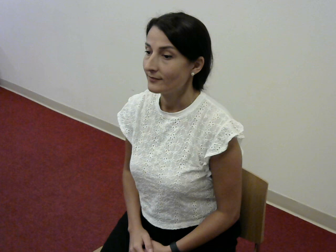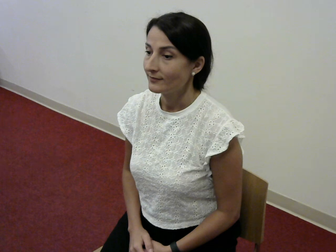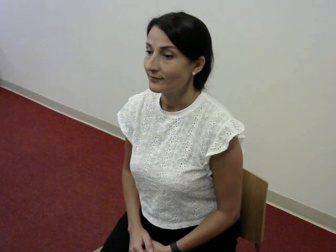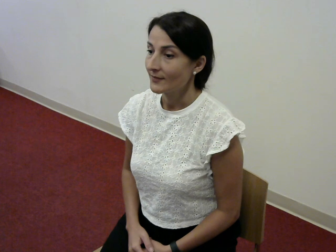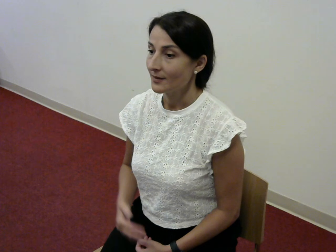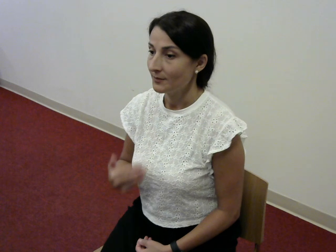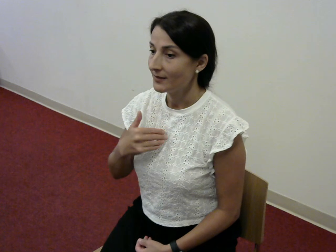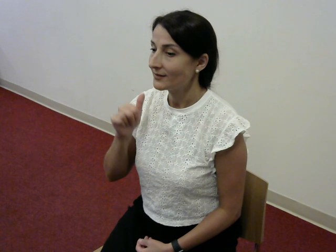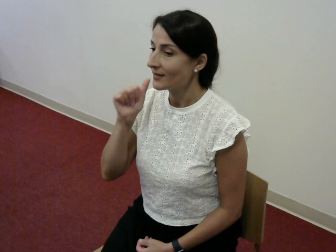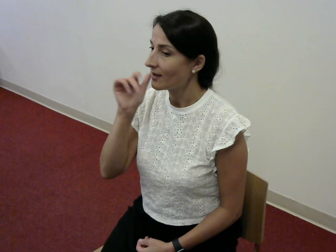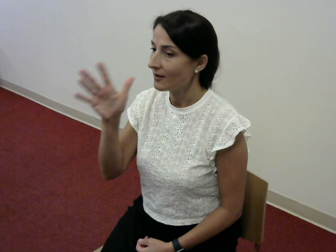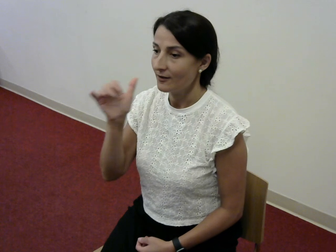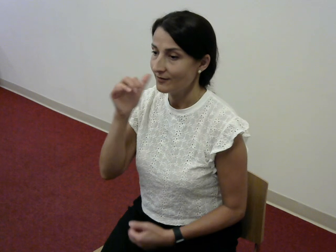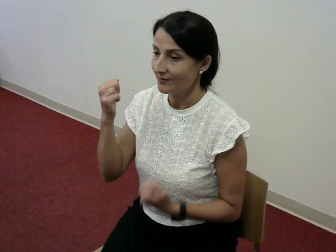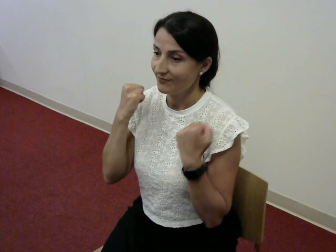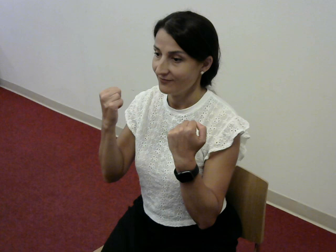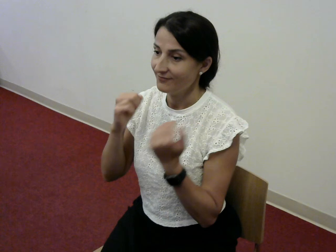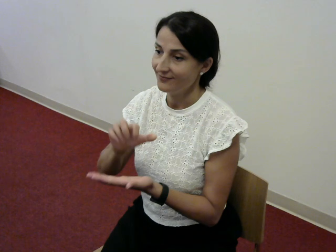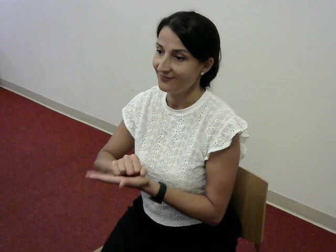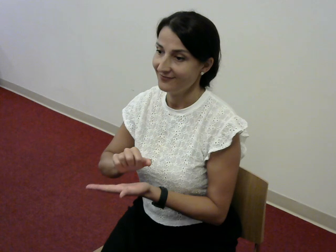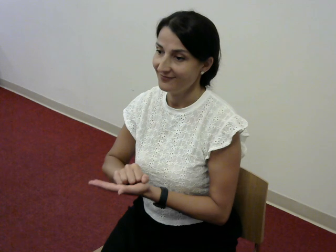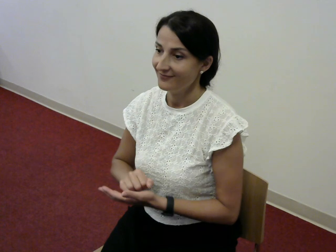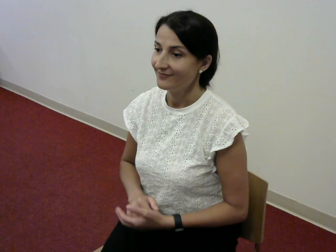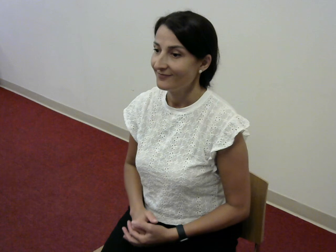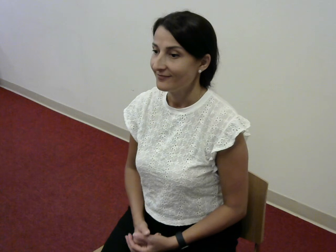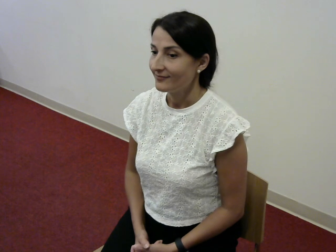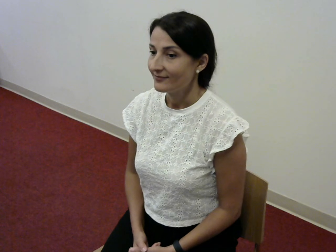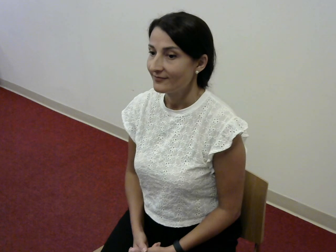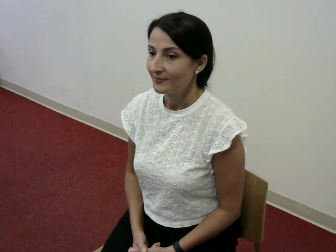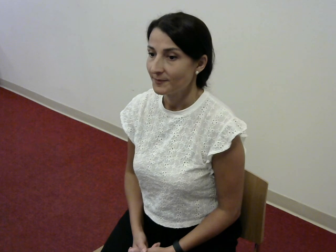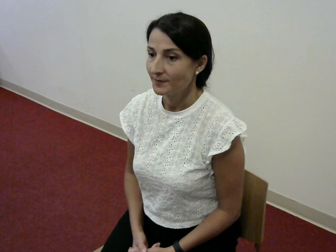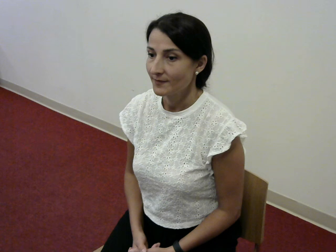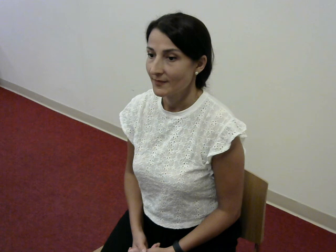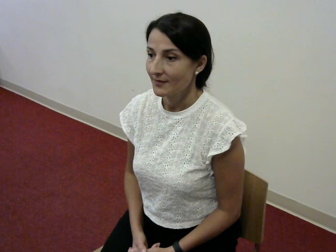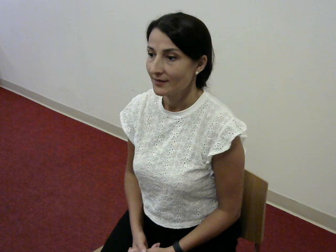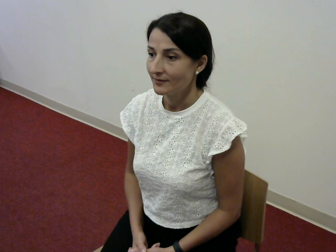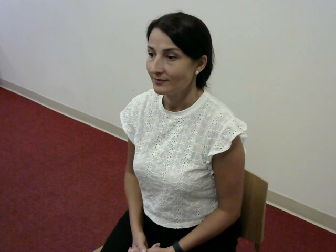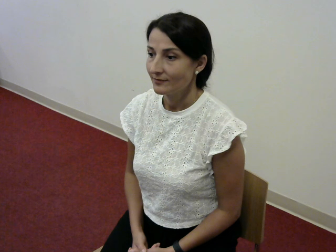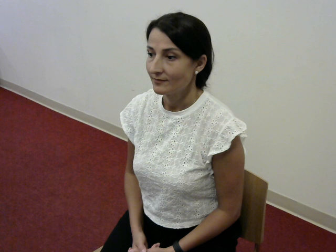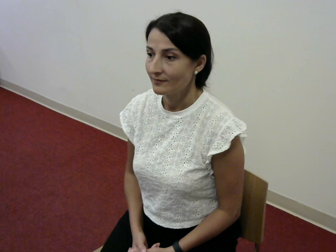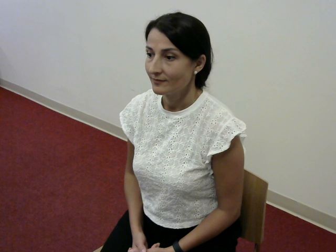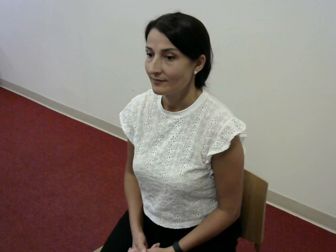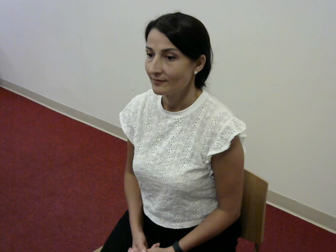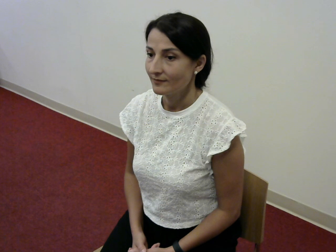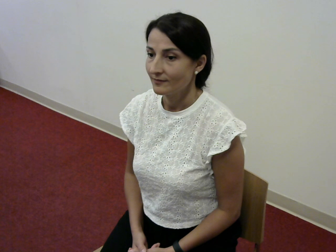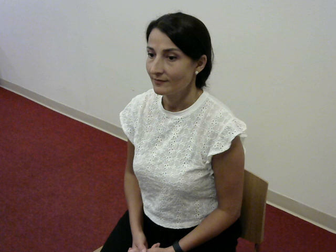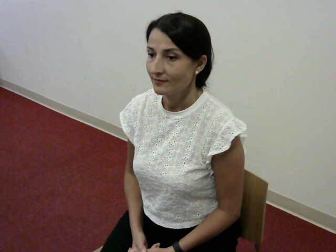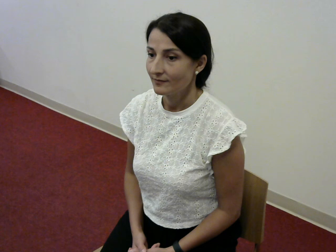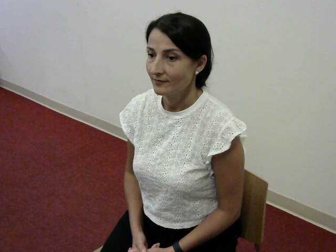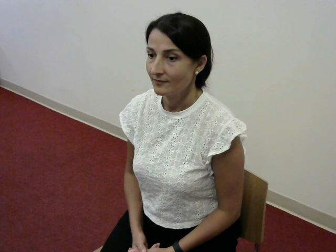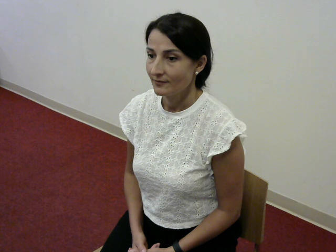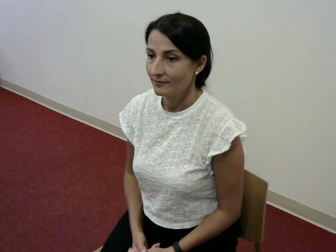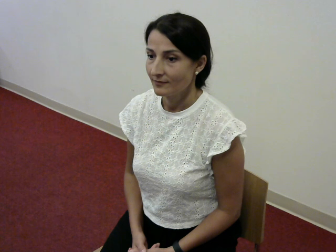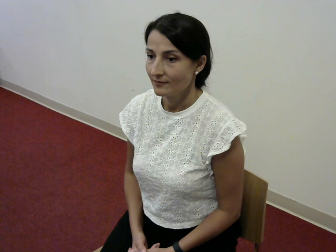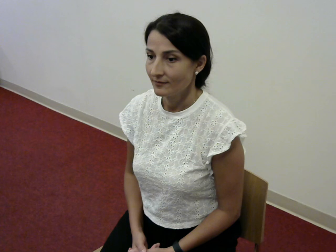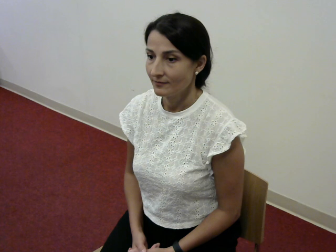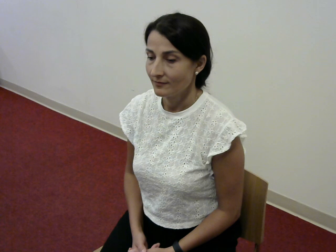Mən hər gün idman edirəm